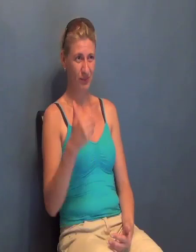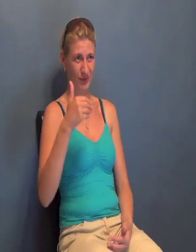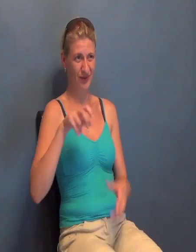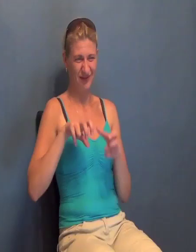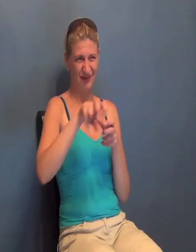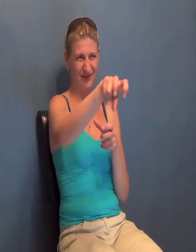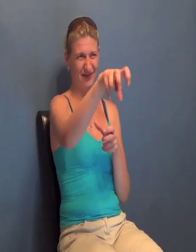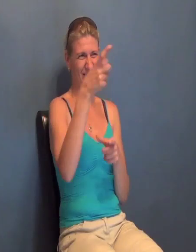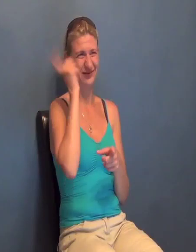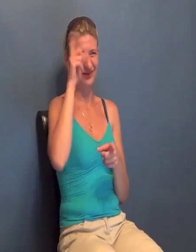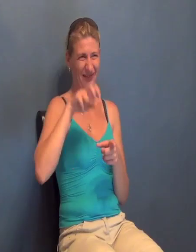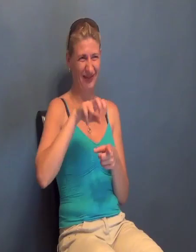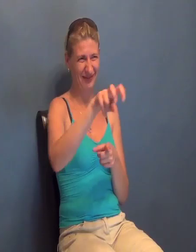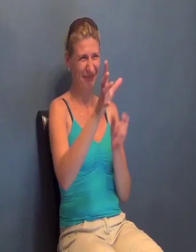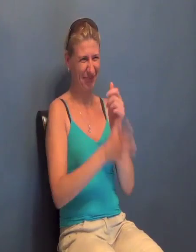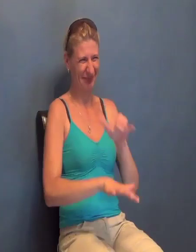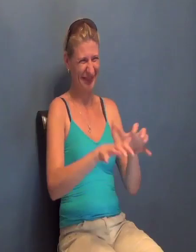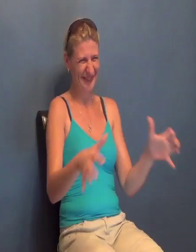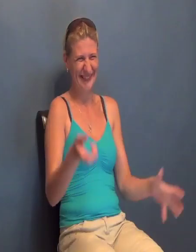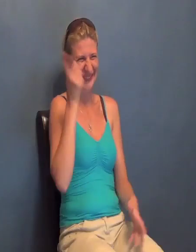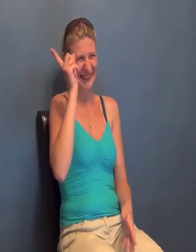Może zakaz wchodzenia tam, bo będą odchody.